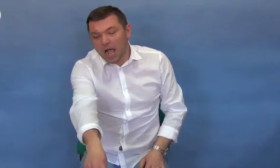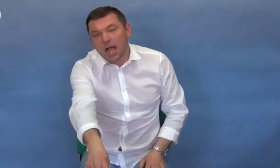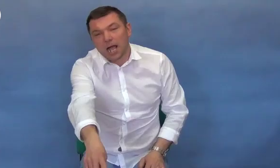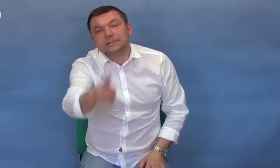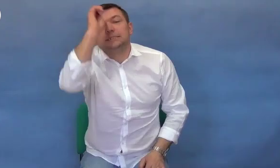Tu jest zakaz.